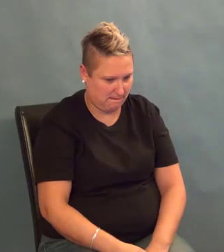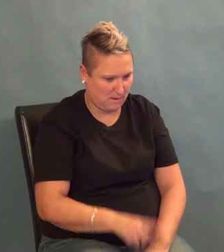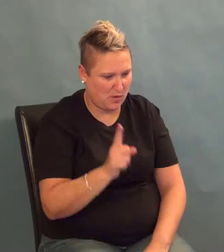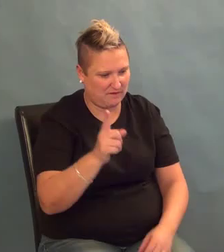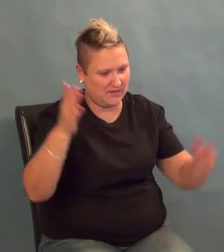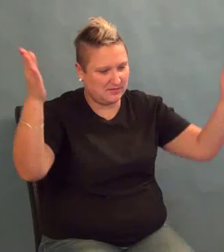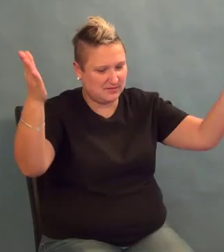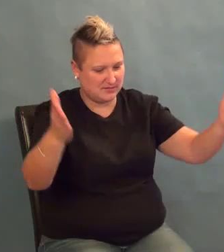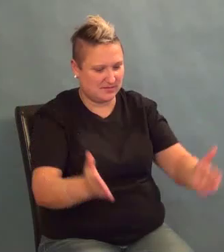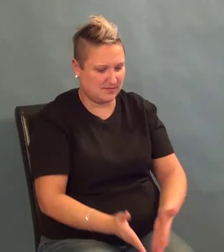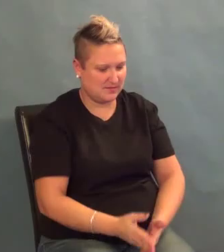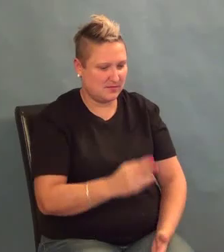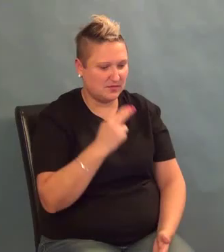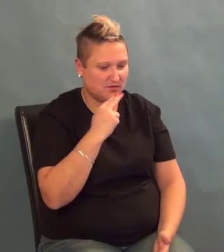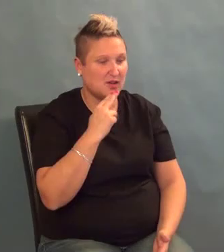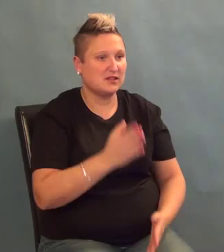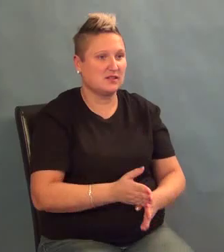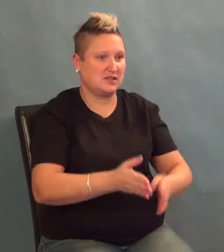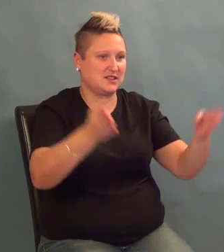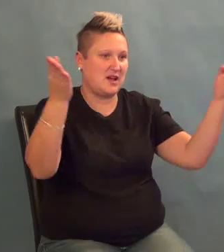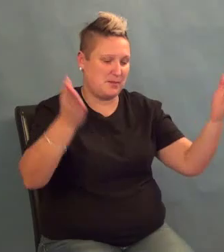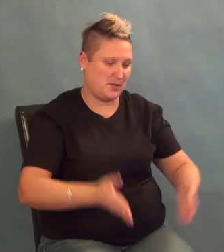Uwaga na rów w wodzie.